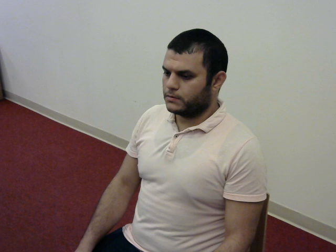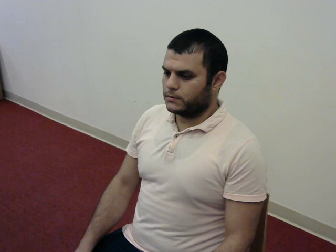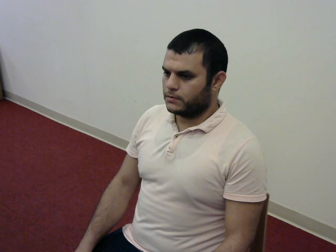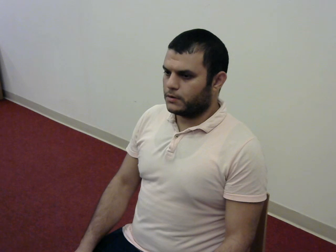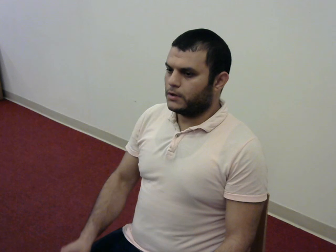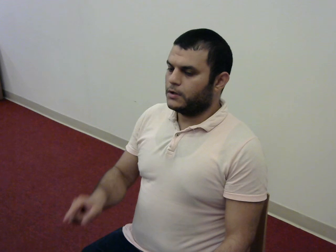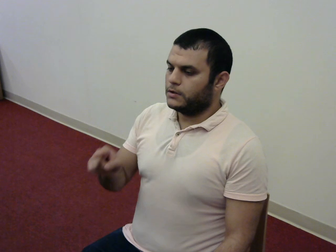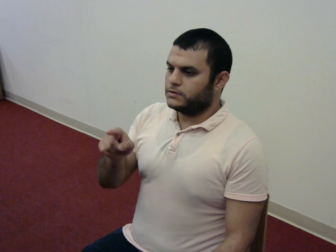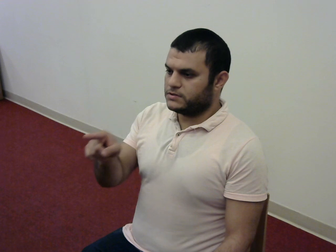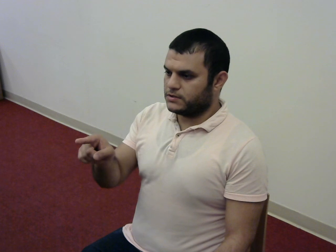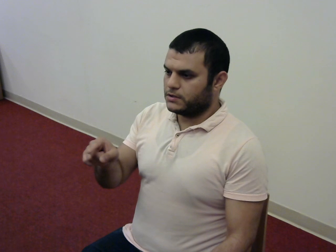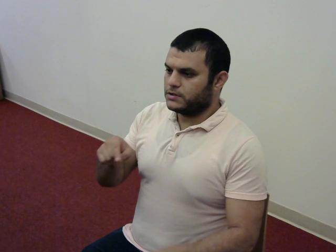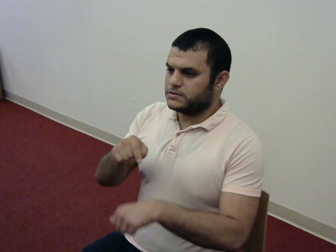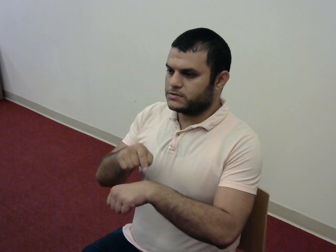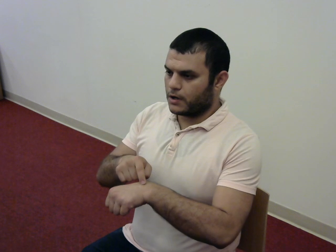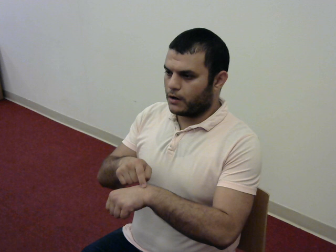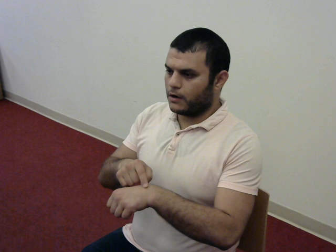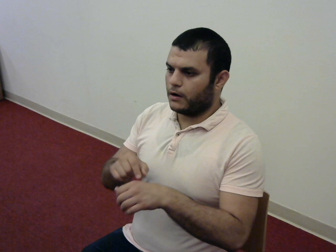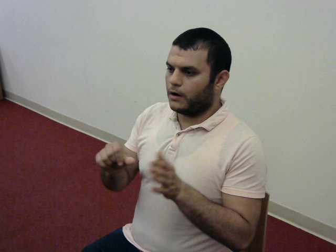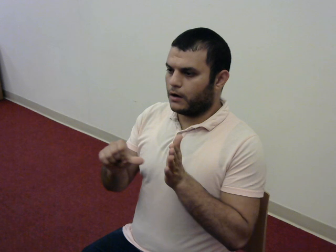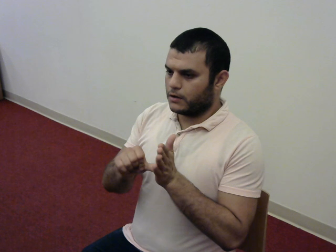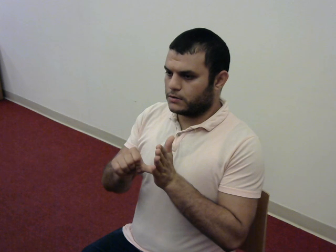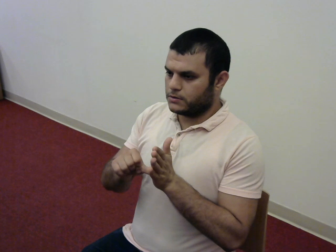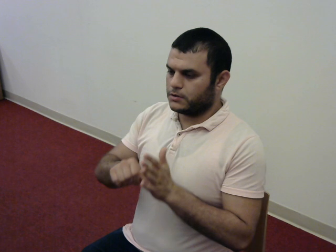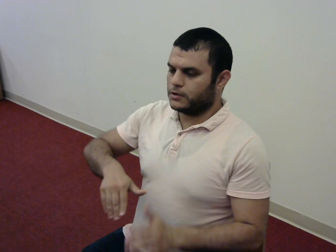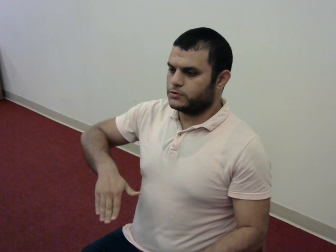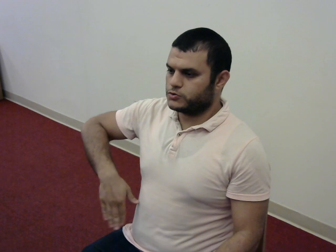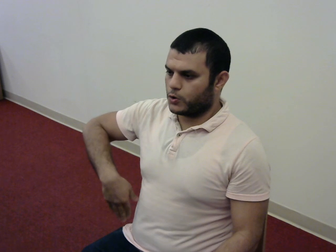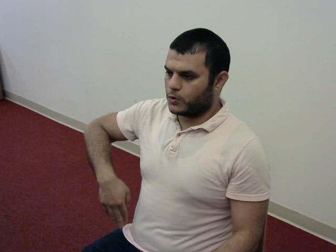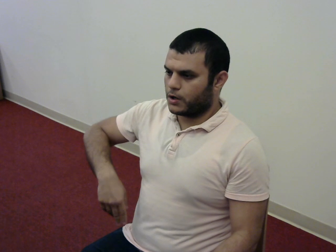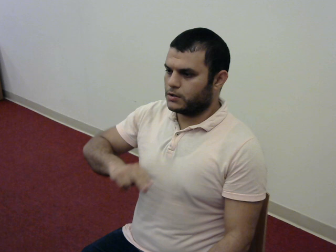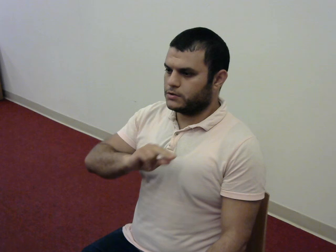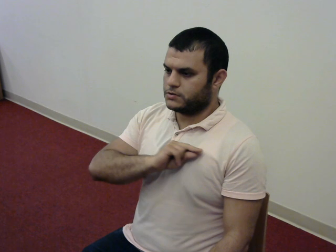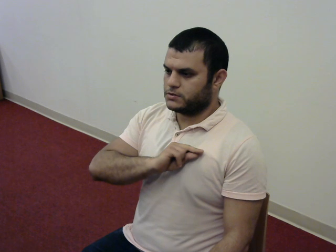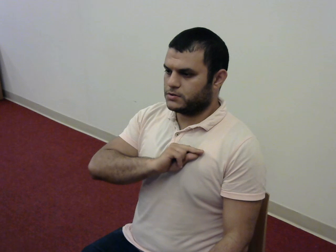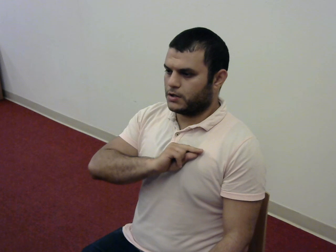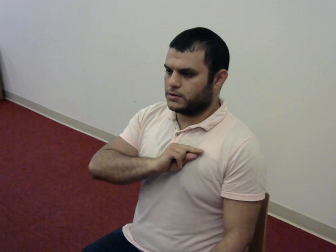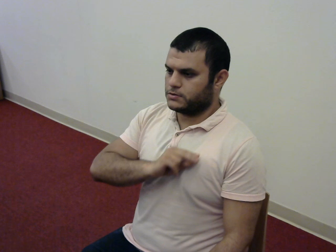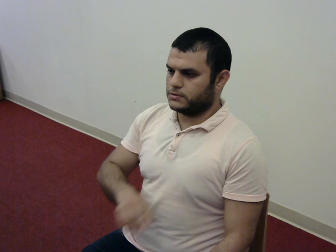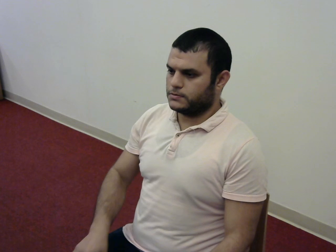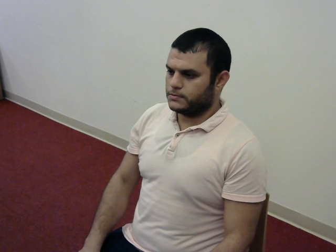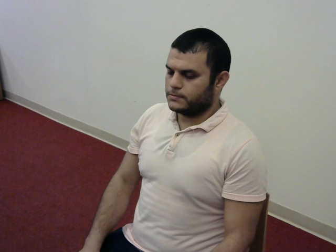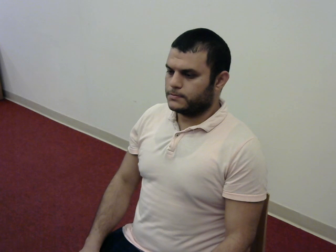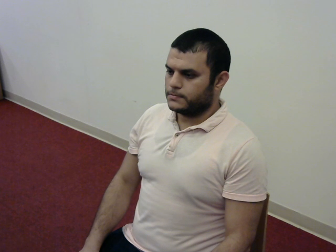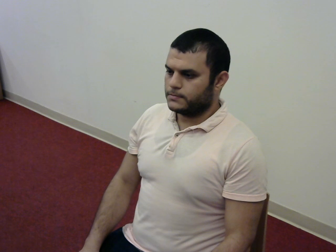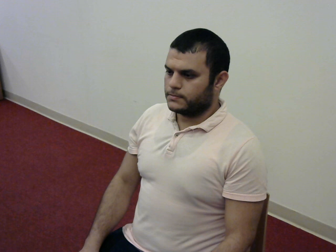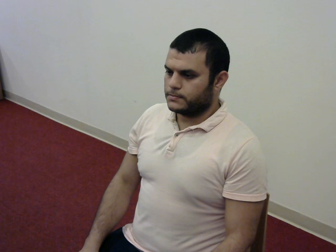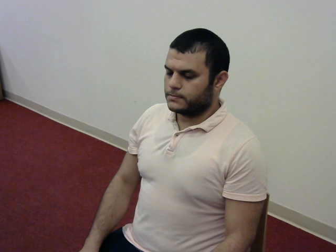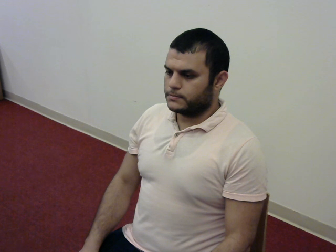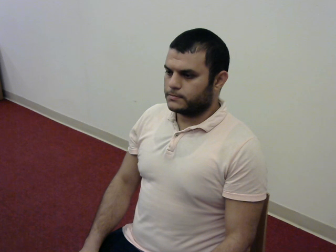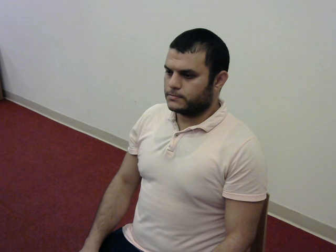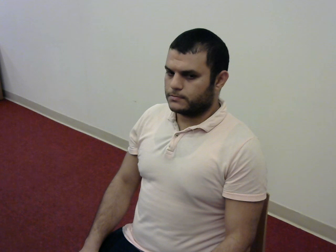Siz saat 6-dan sonra işləyirsiz?